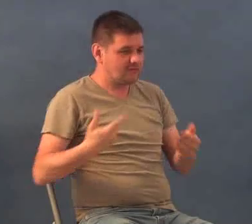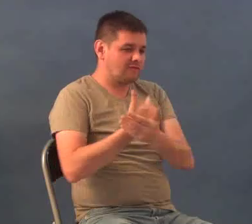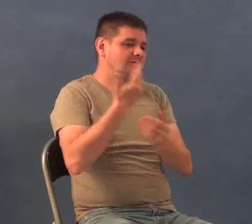Są nowe.